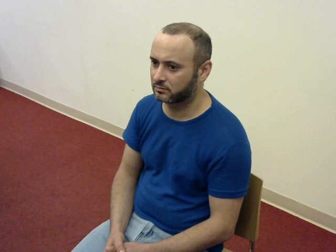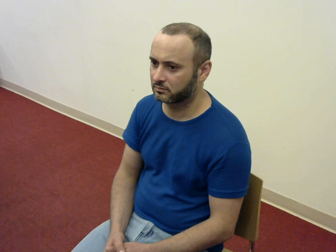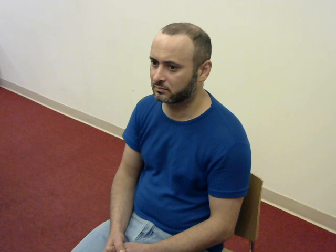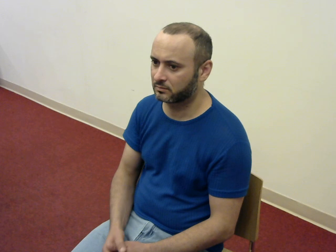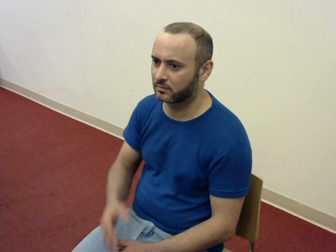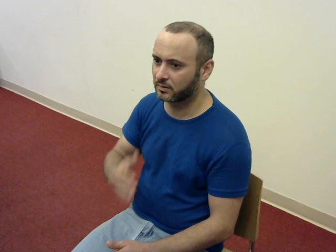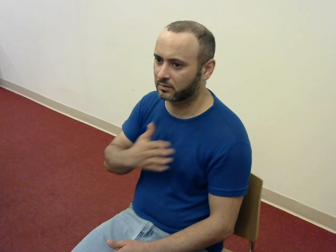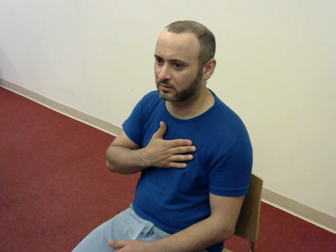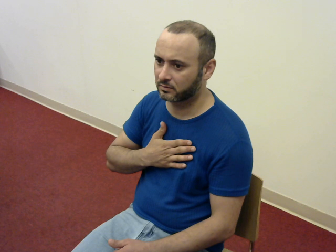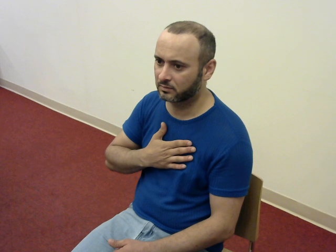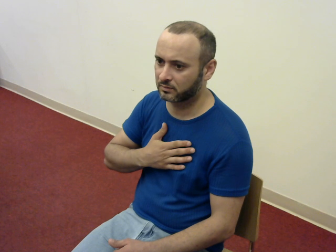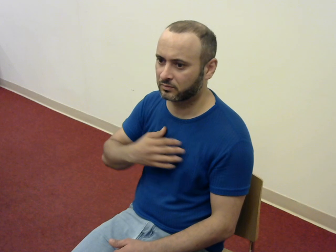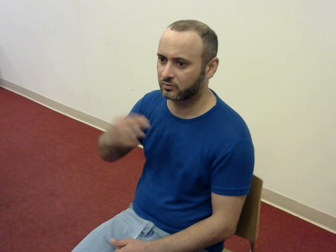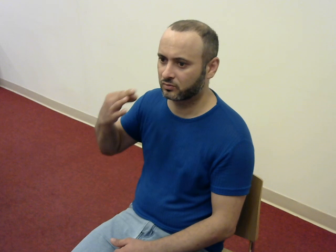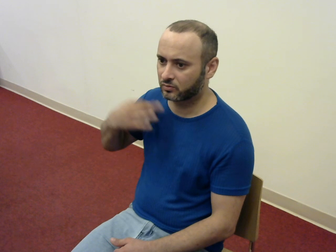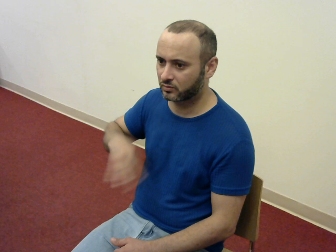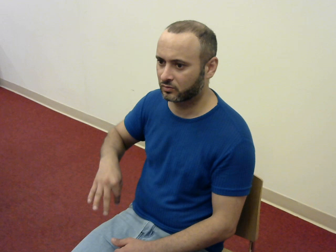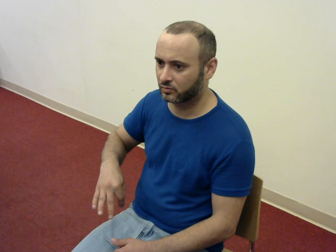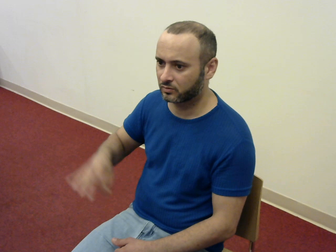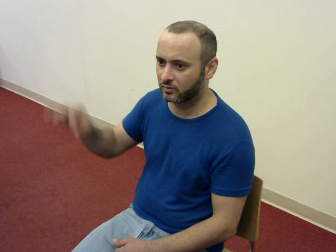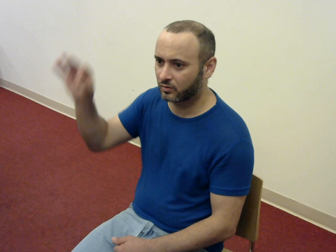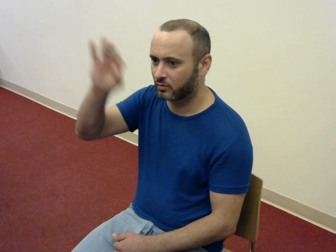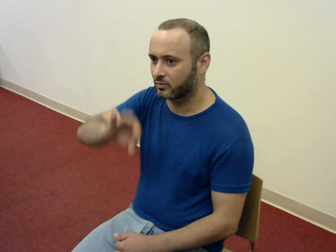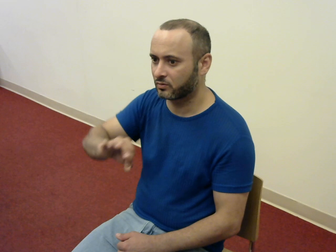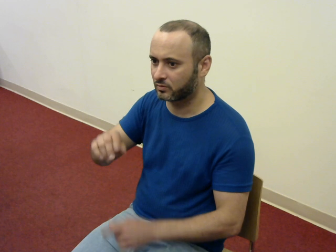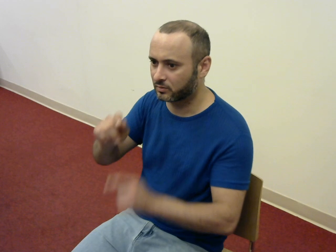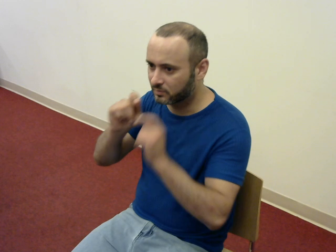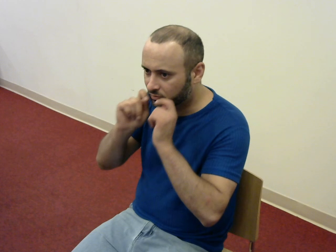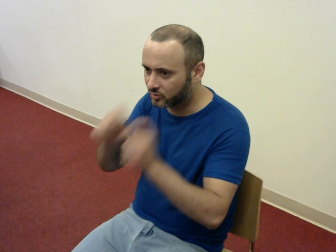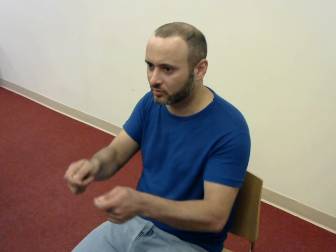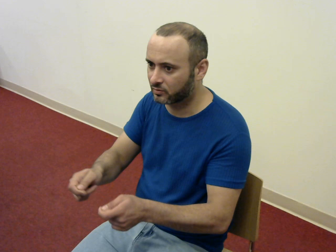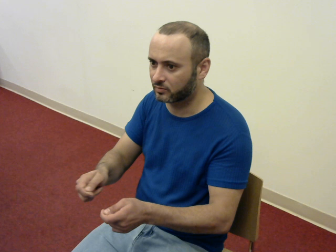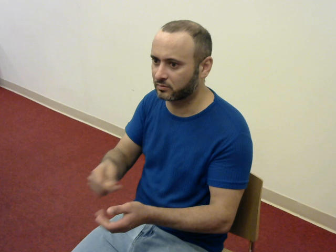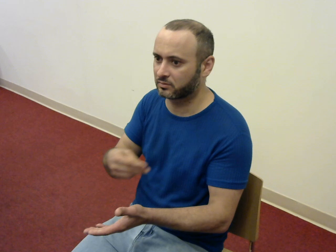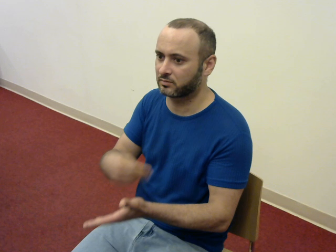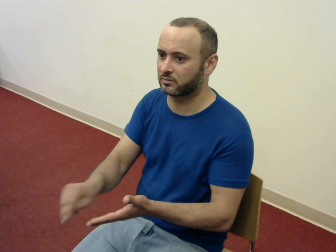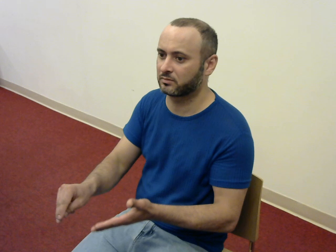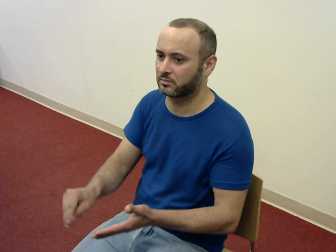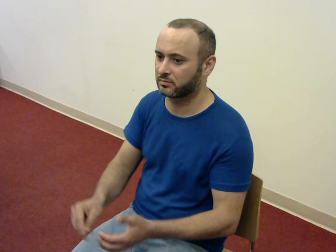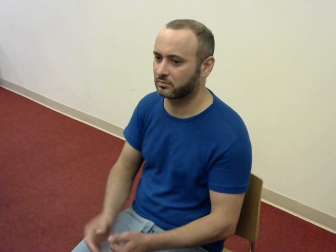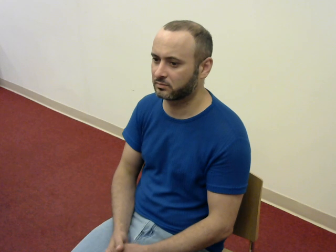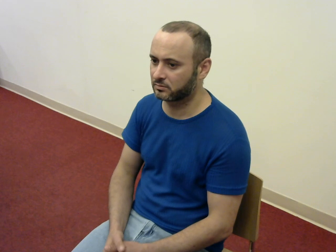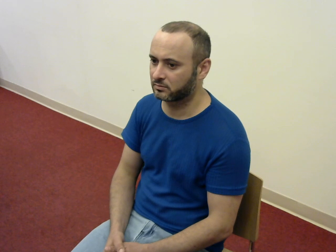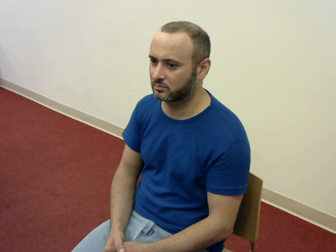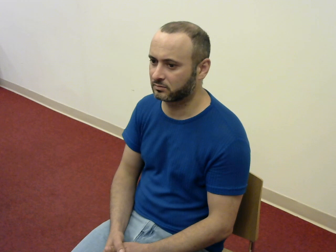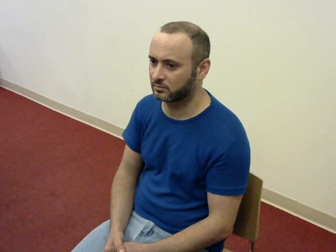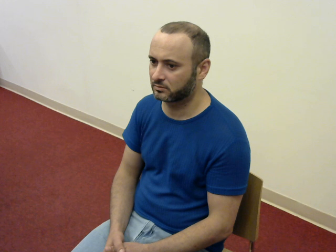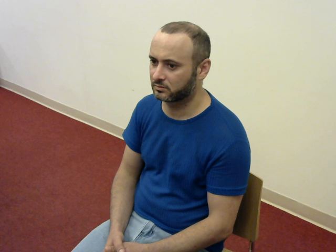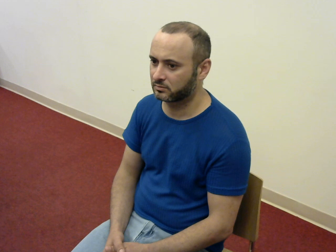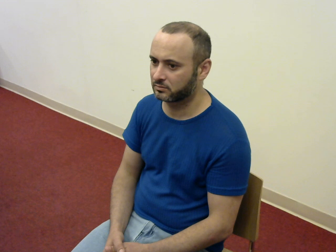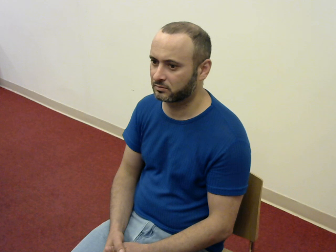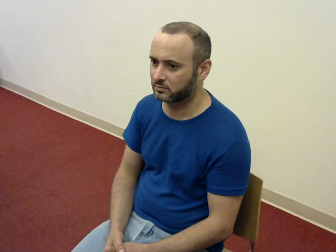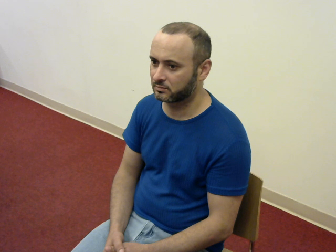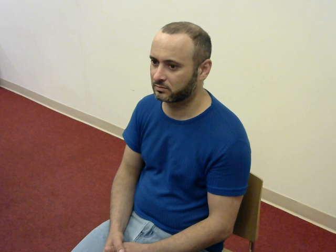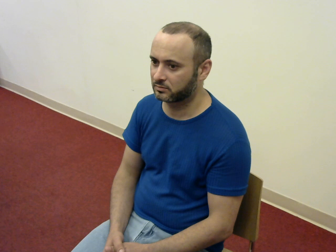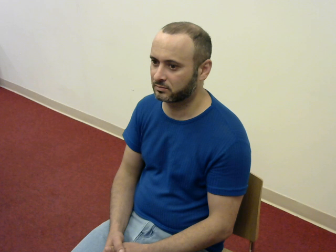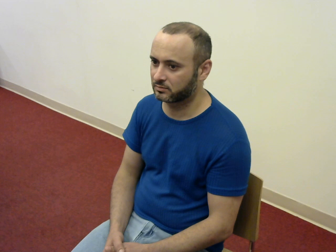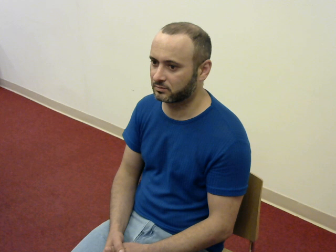Mən oğlum üçün hədiyyə almışam